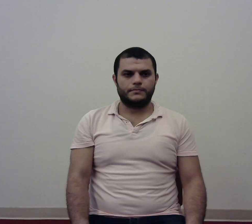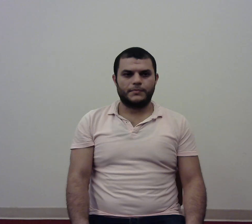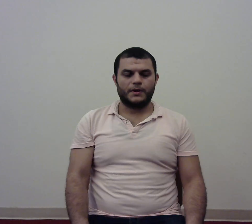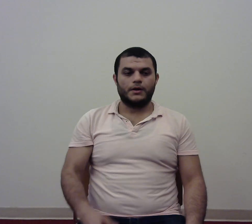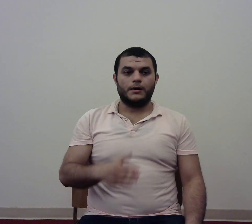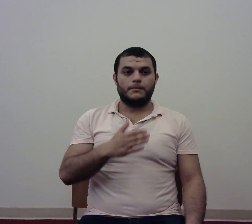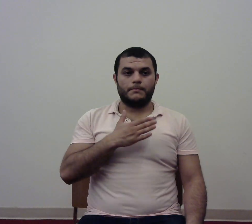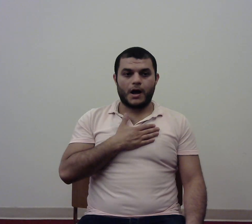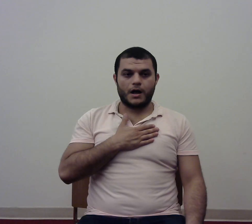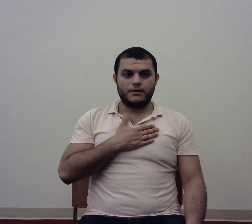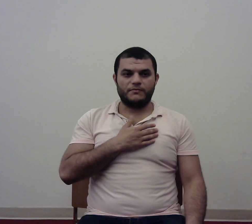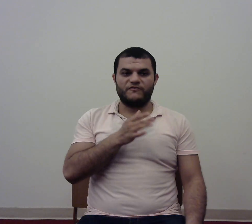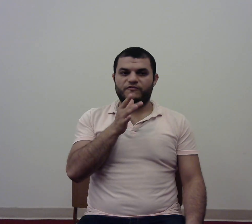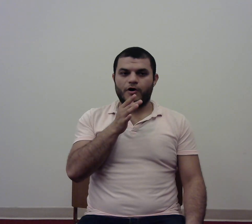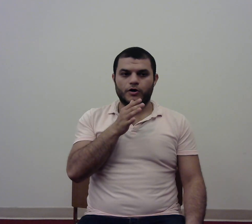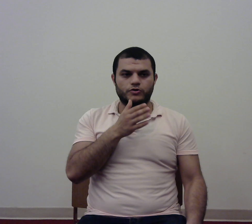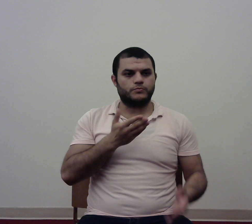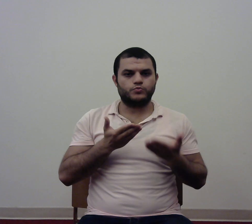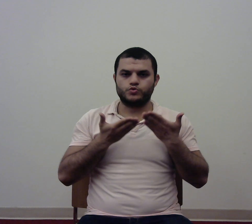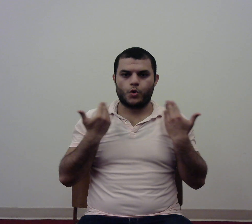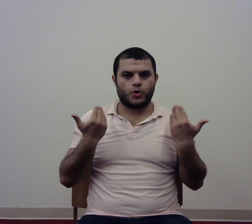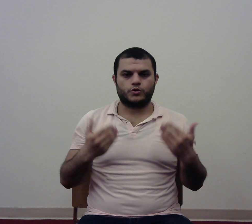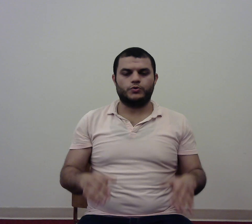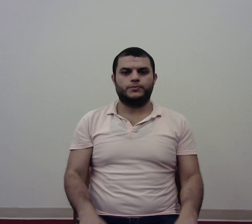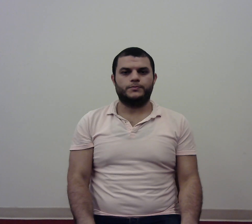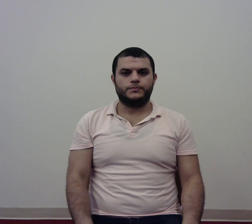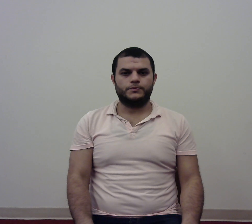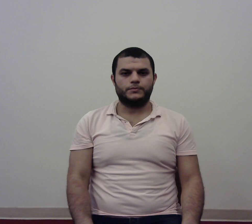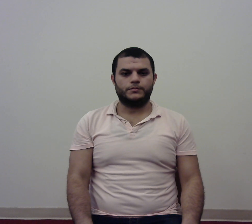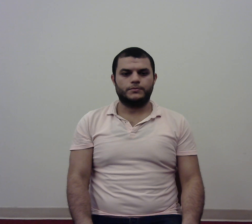Mənim vaxtım yoxdur